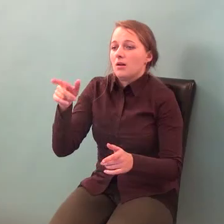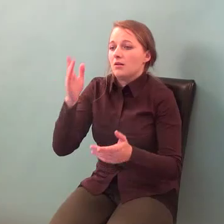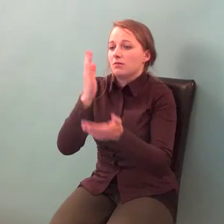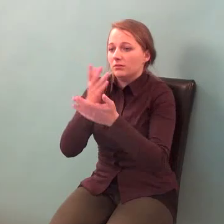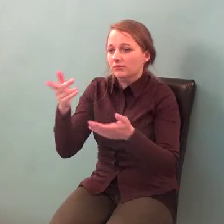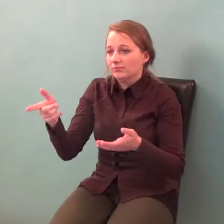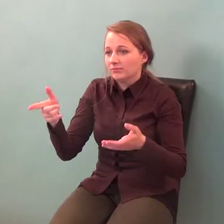Tylko tak.